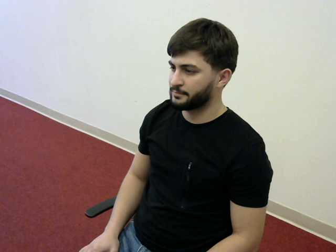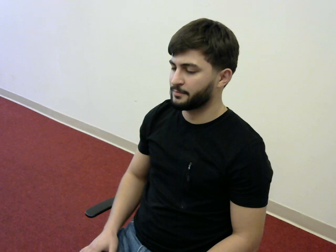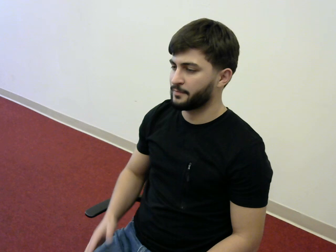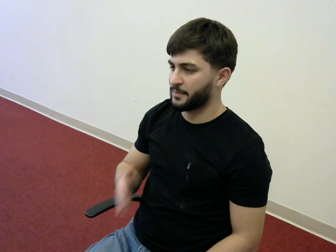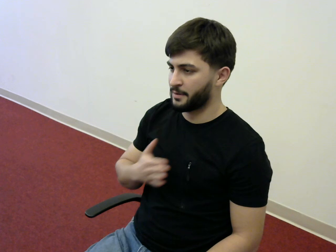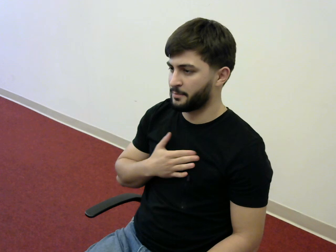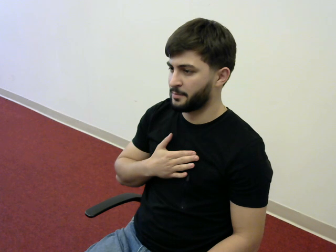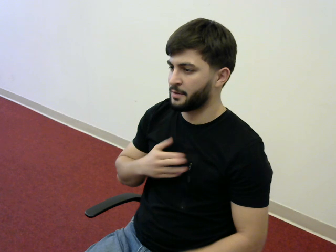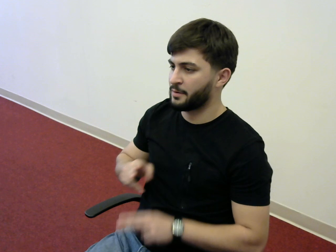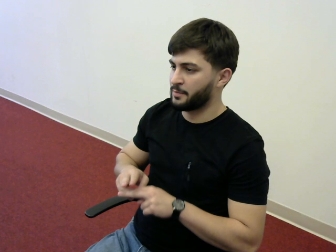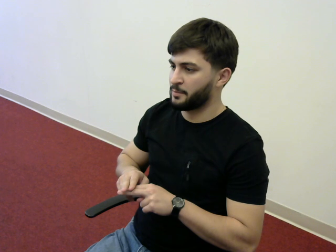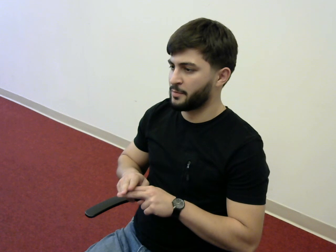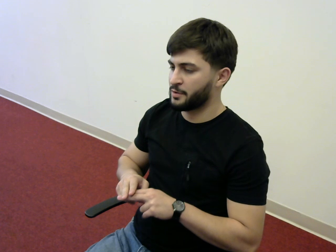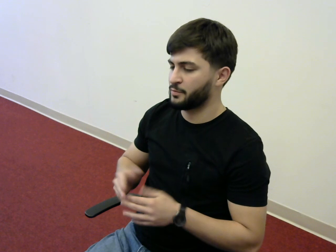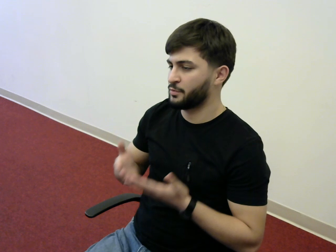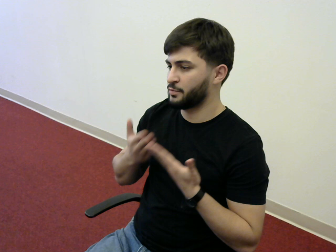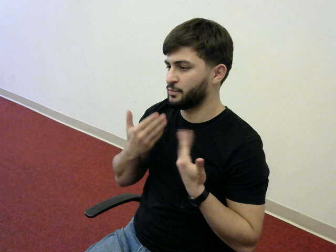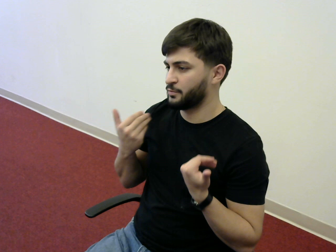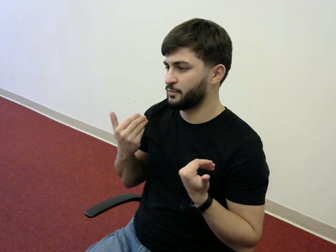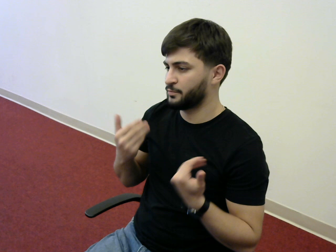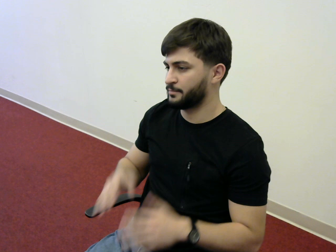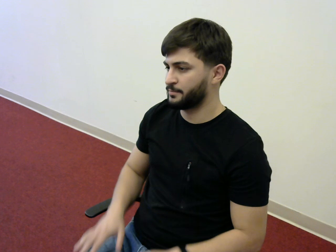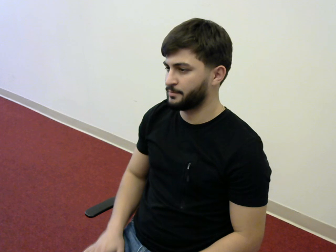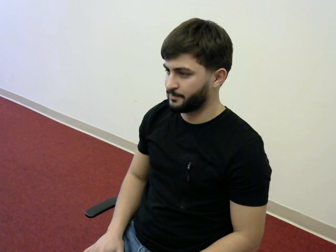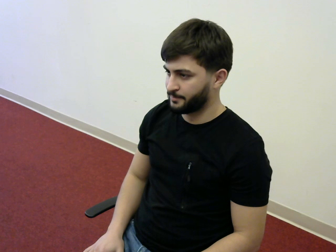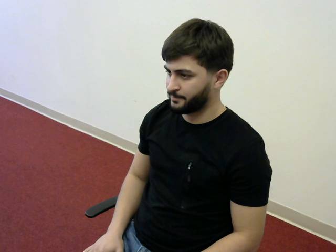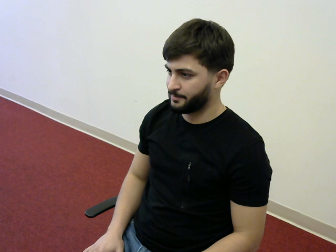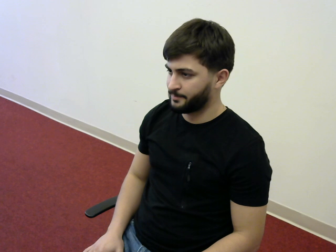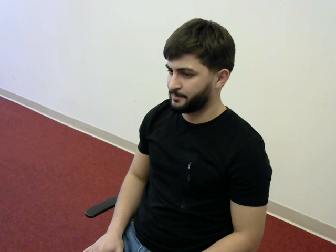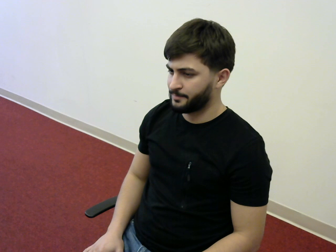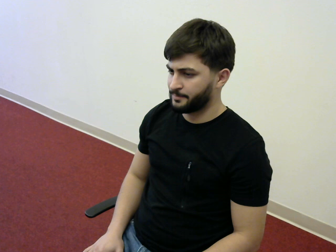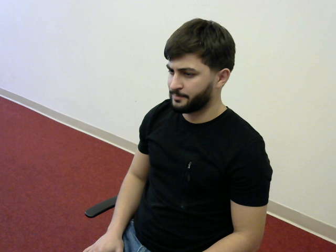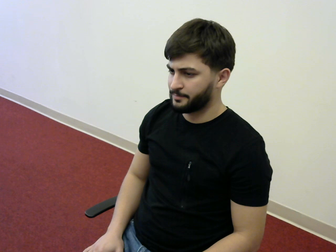Mənim şəxsiyyət vəsiqəm yoxdur